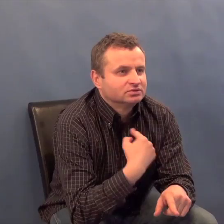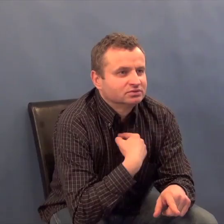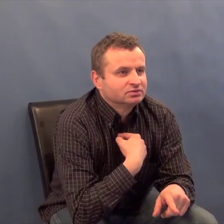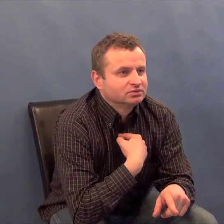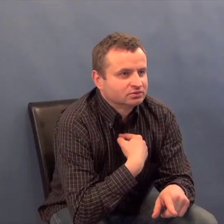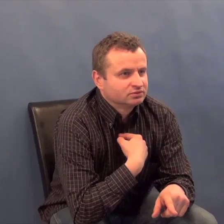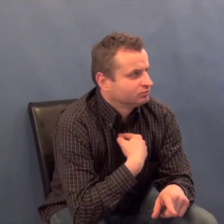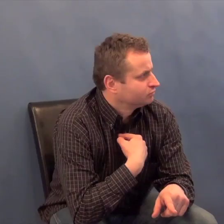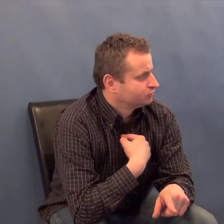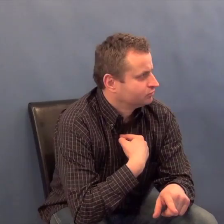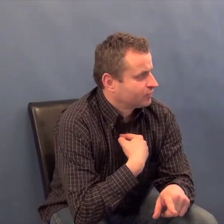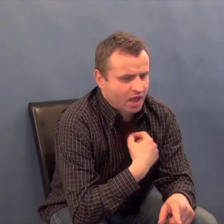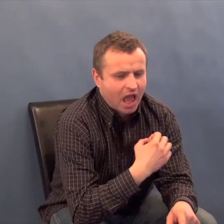Ja?